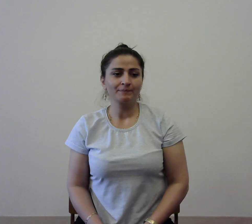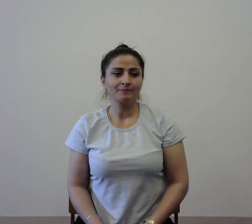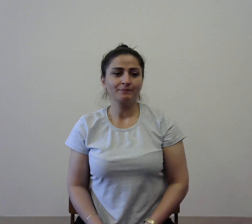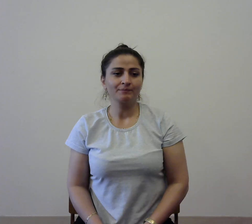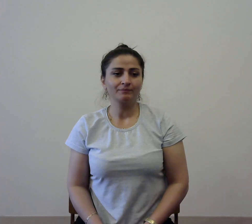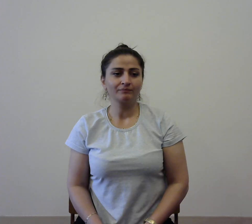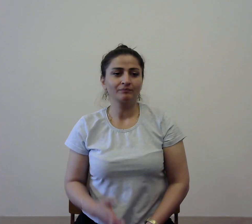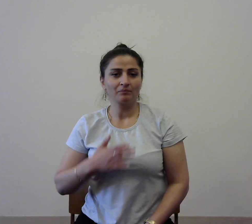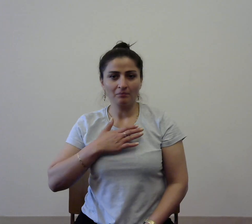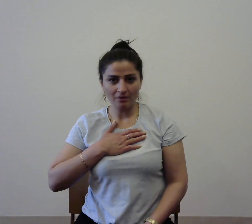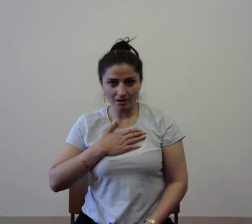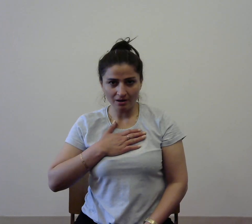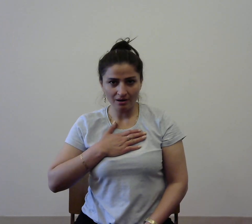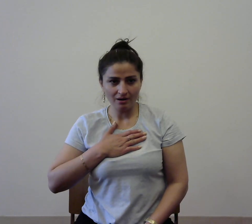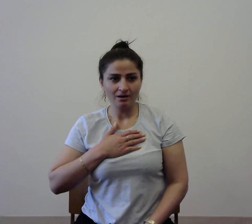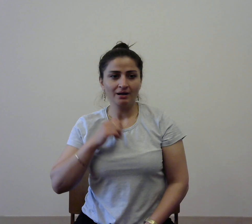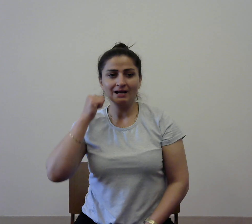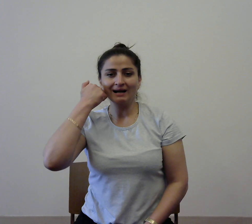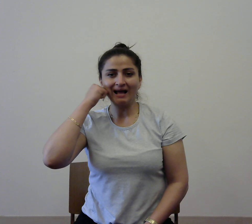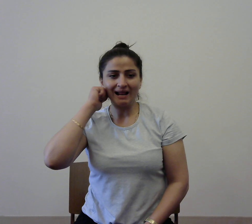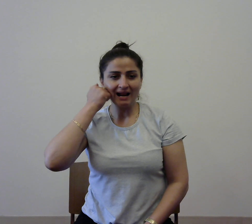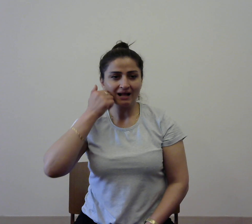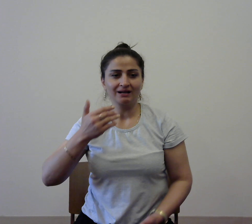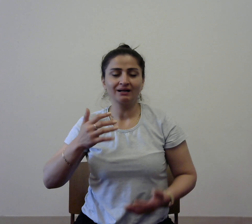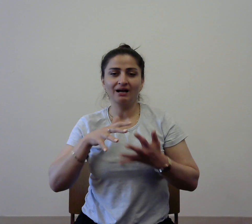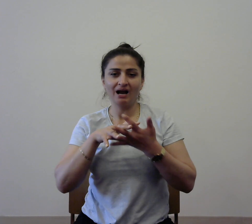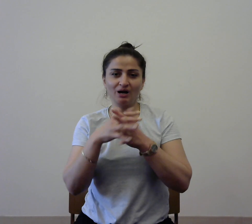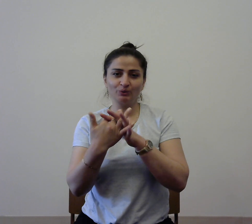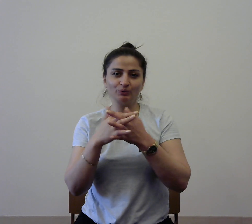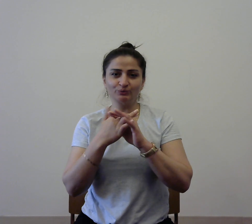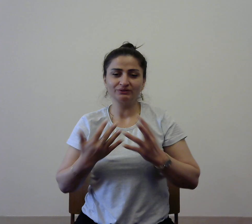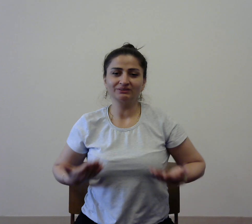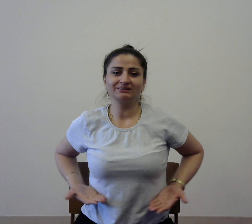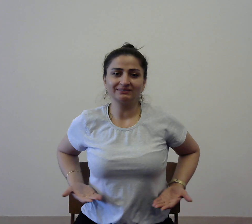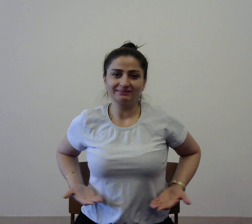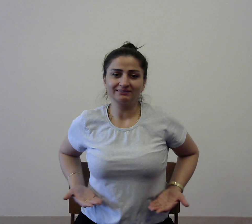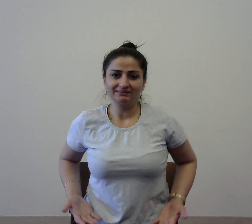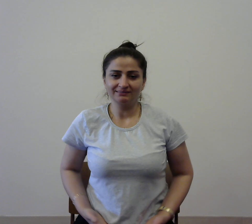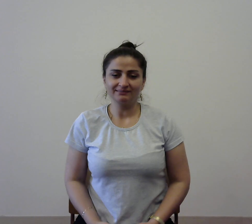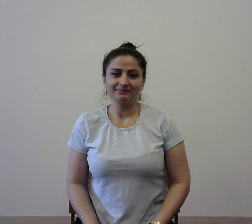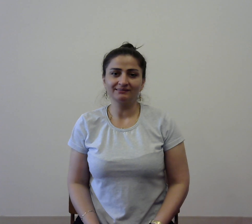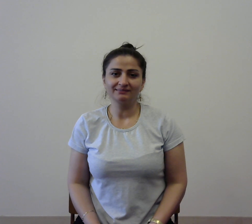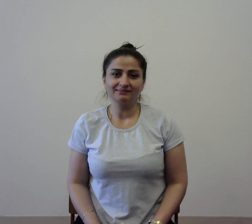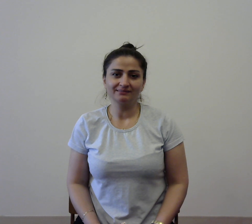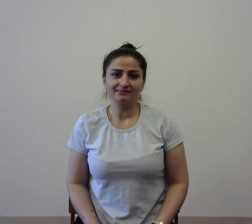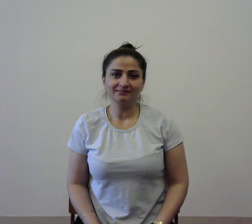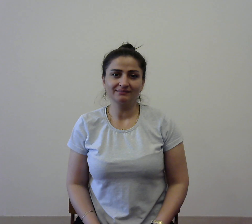Mənim nənəm kənddə yaşayır